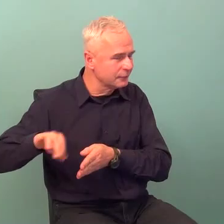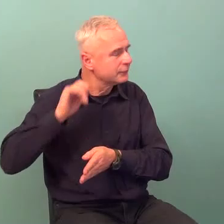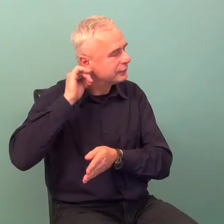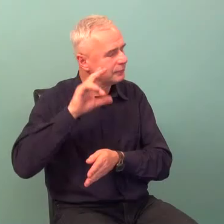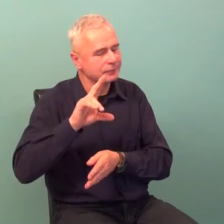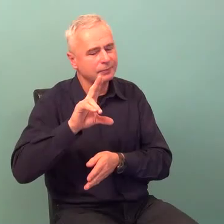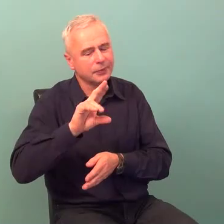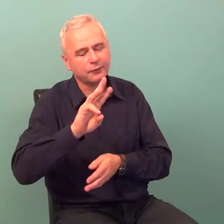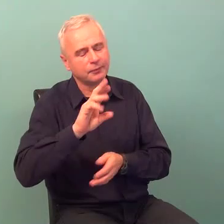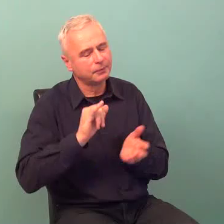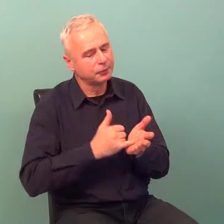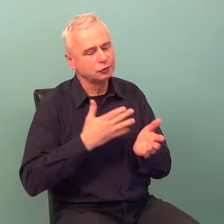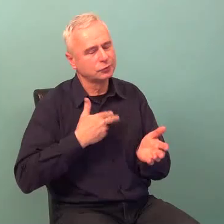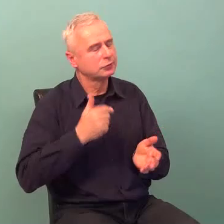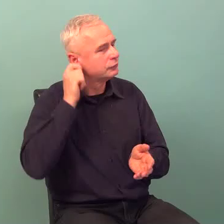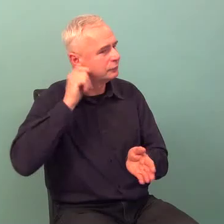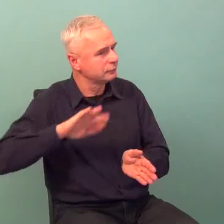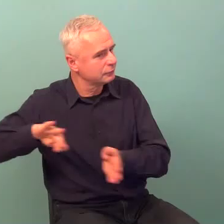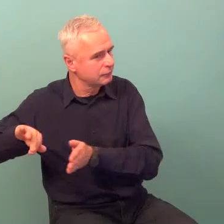W poniedziałek, wtorek, piątek, sobotę i niedzielę dziewczynę odsuwam na bok.